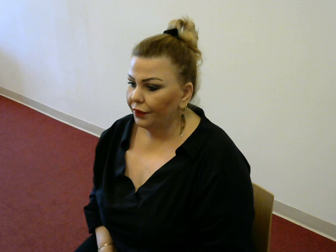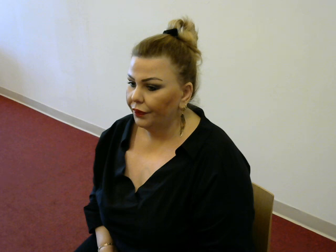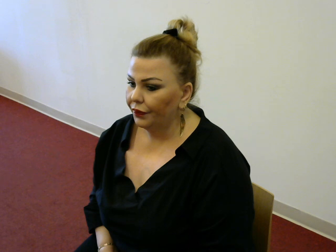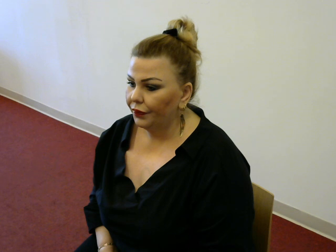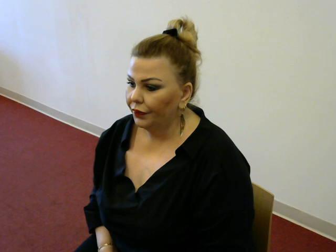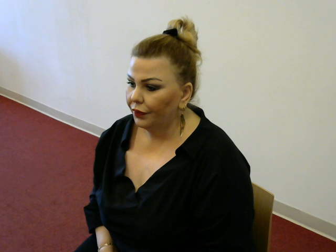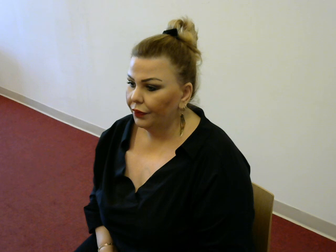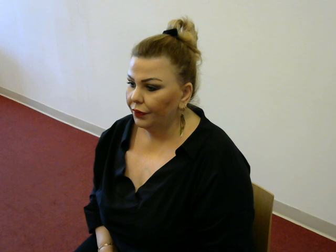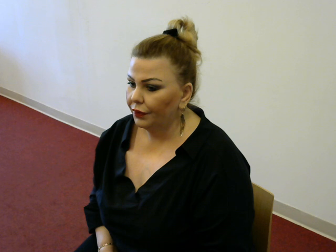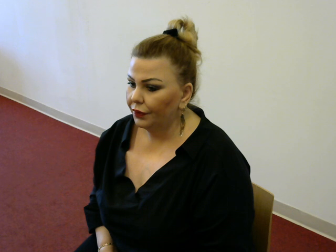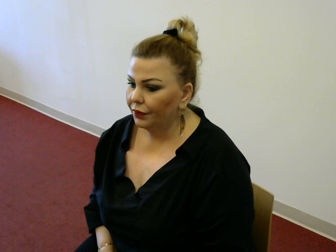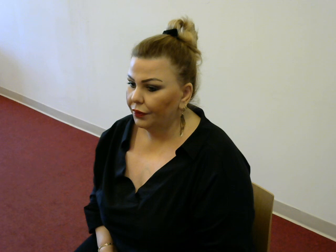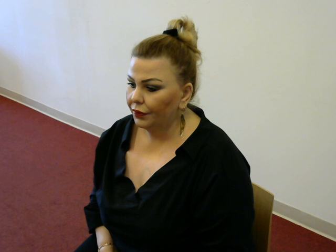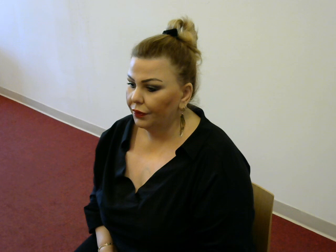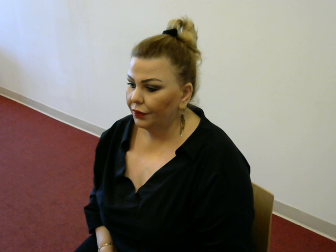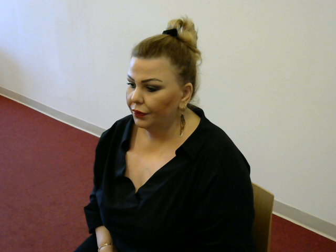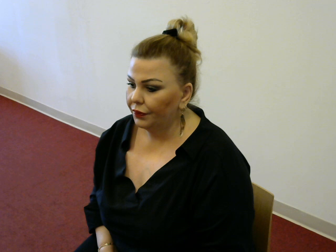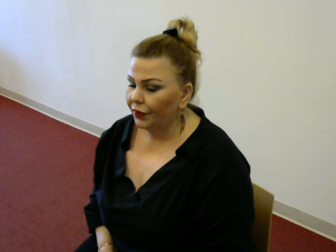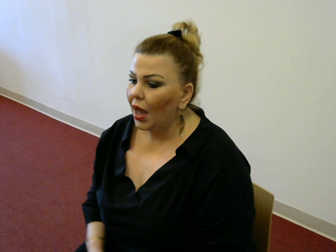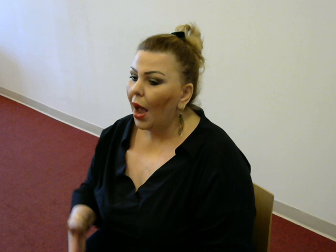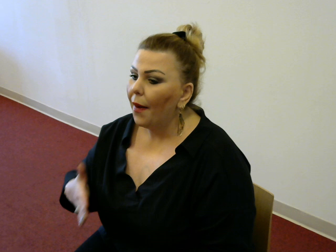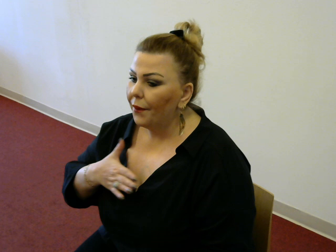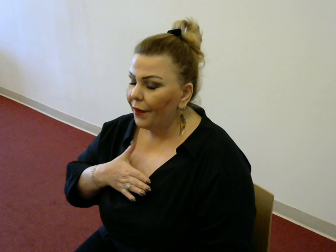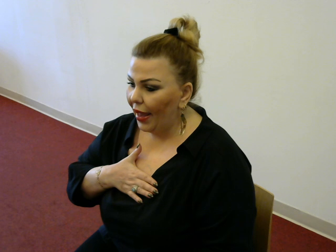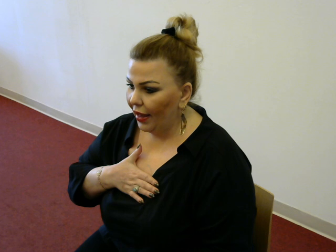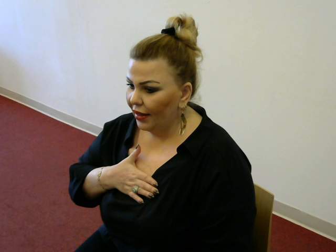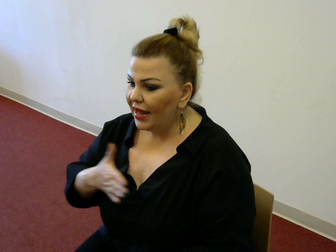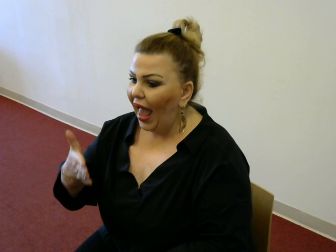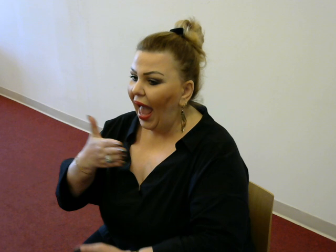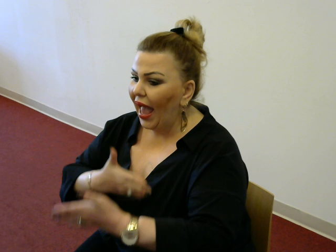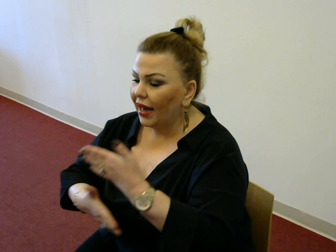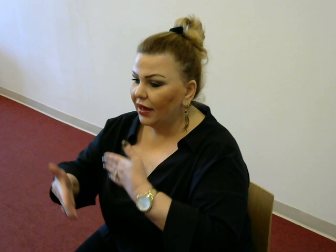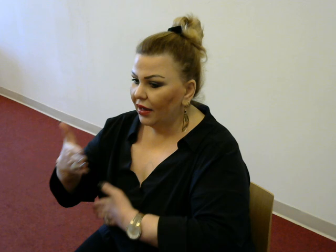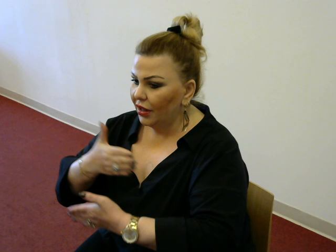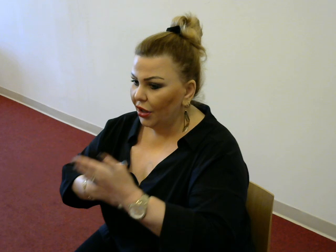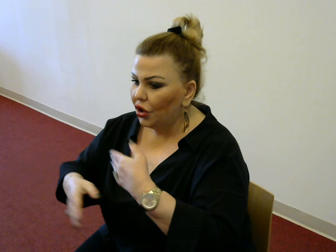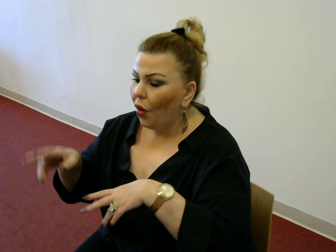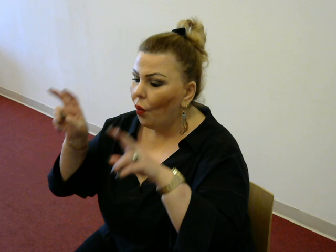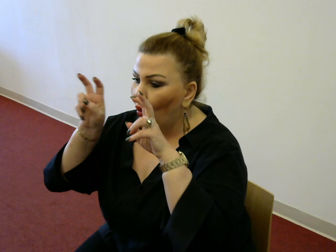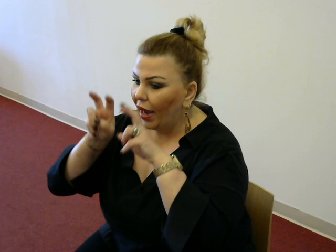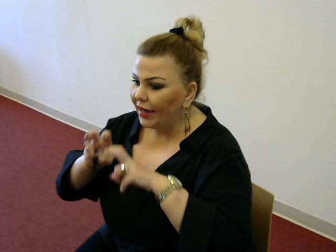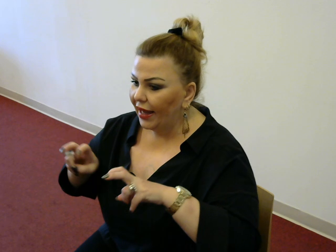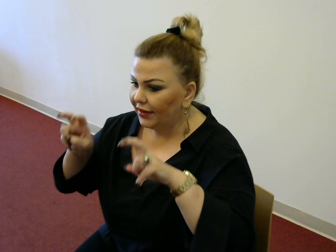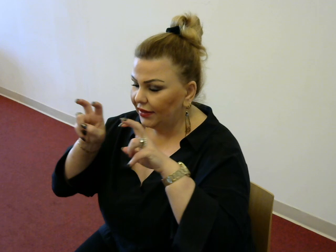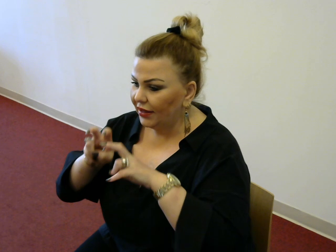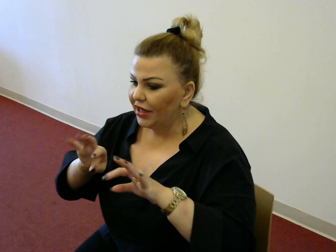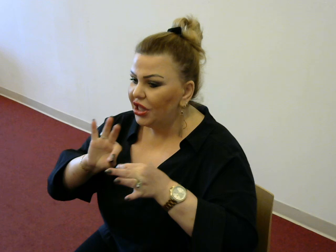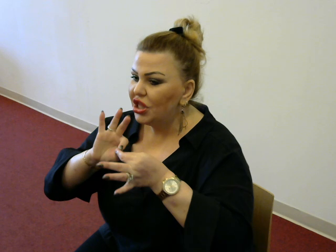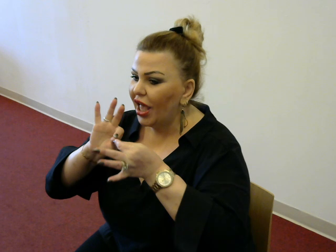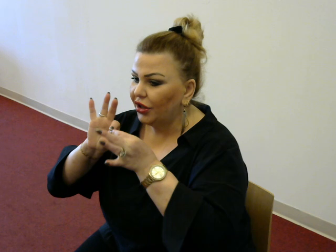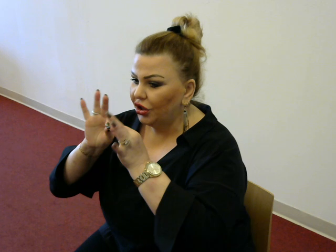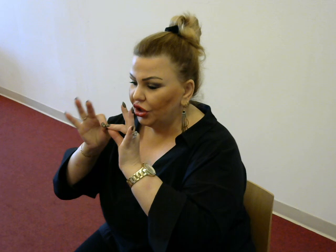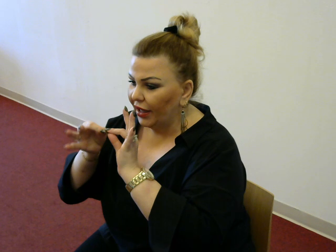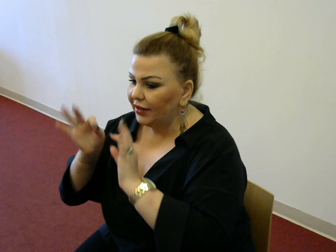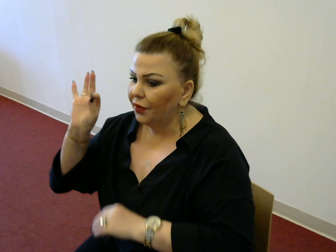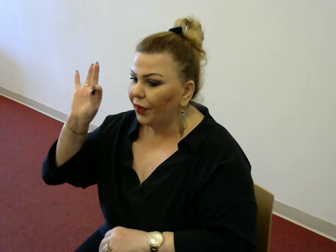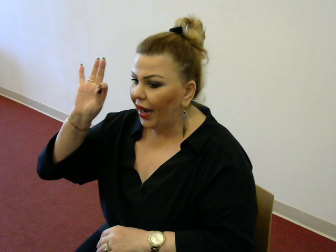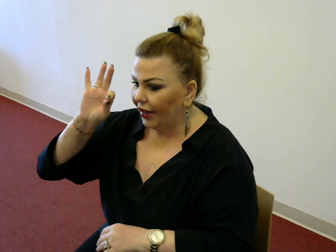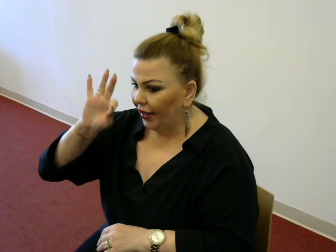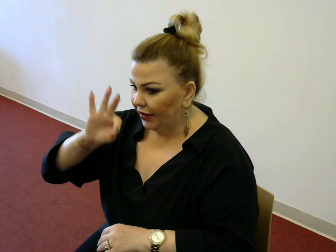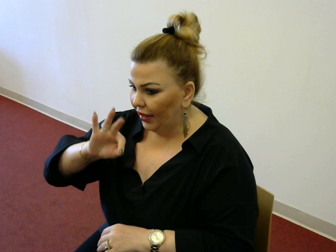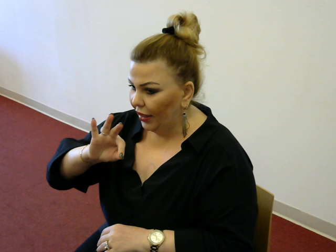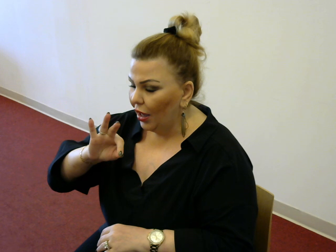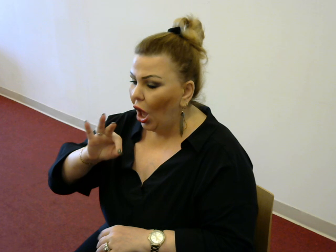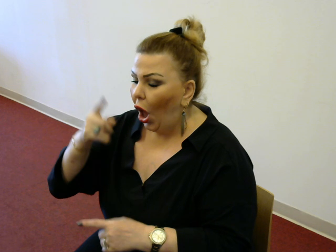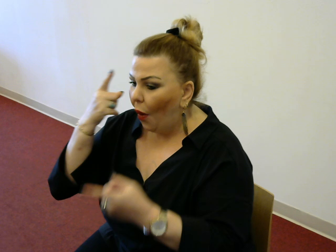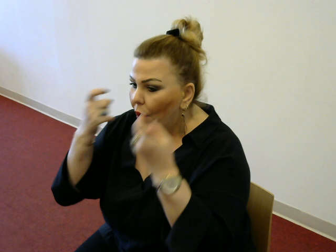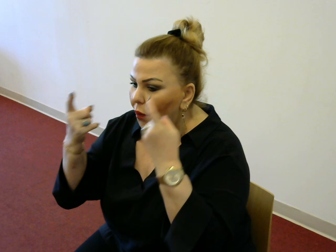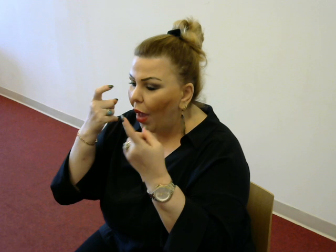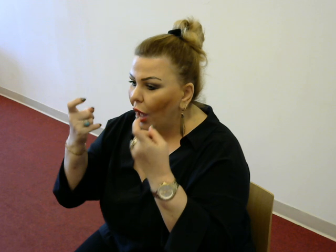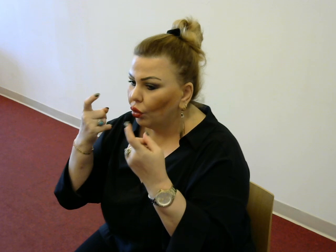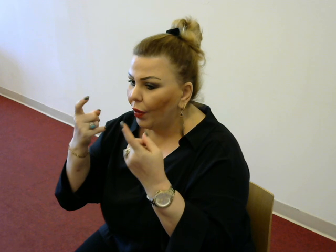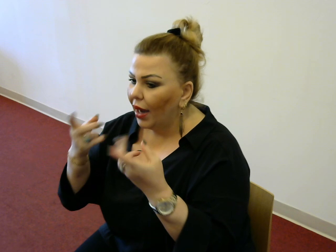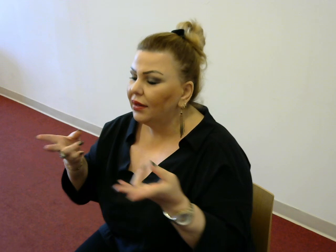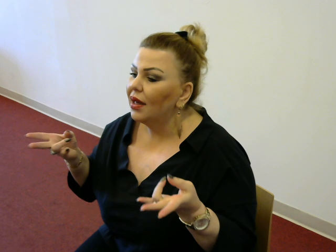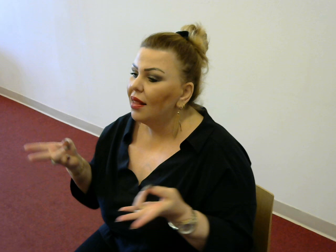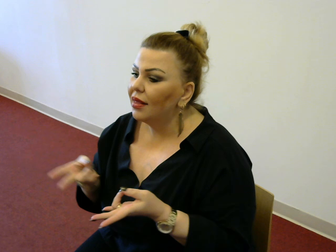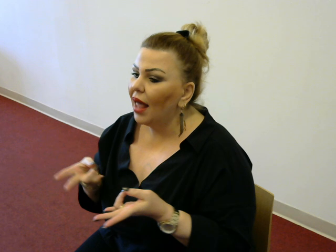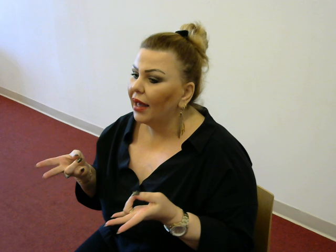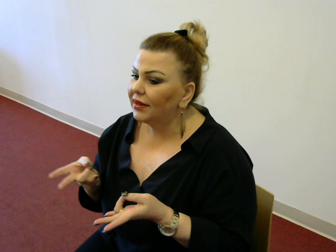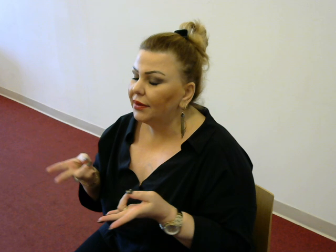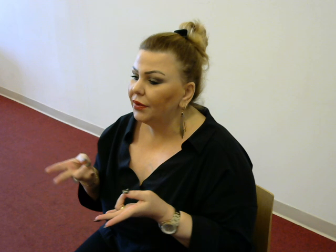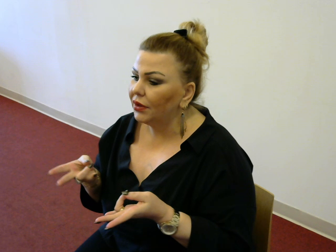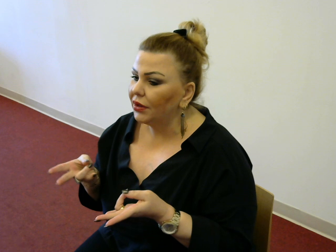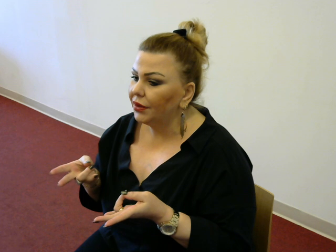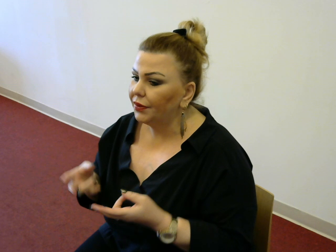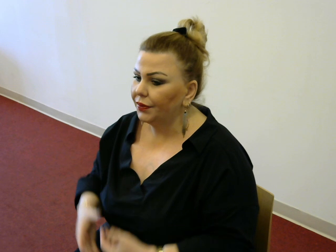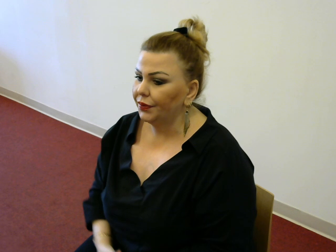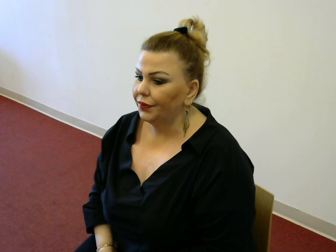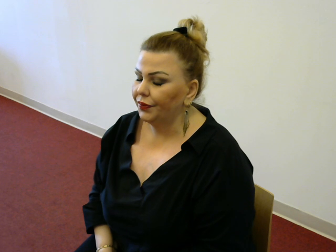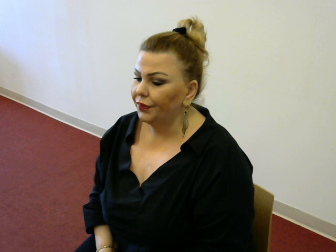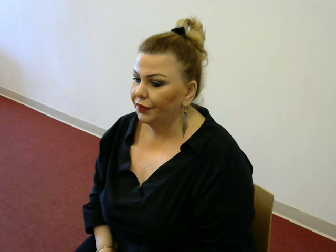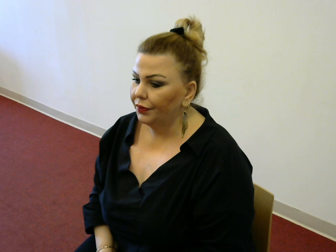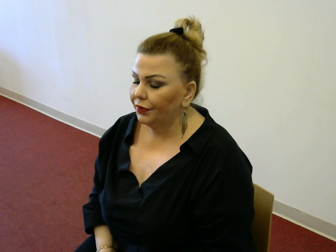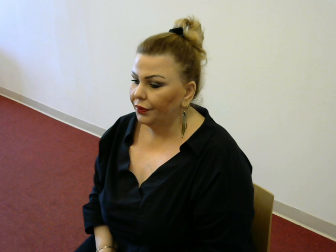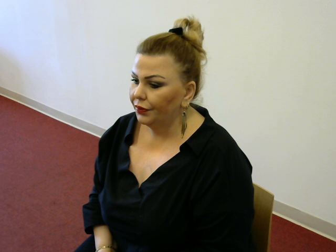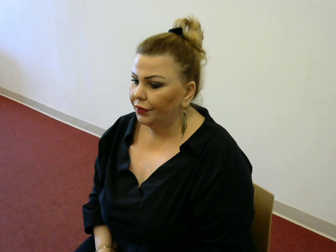Mənə əlillik müayinəsinin nəticəsi barədə məlumat lazımdır